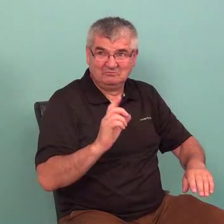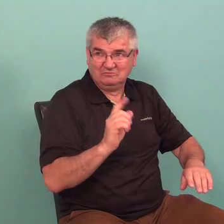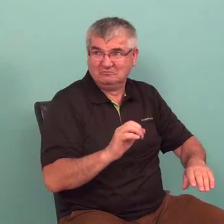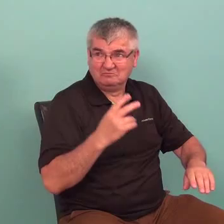Nie widzi, jest dobrze.